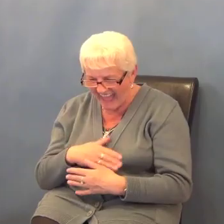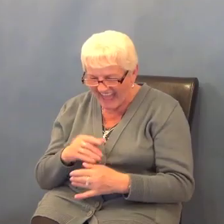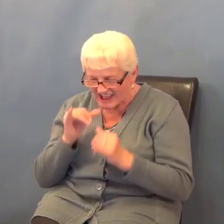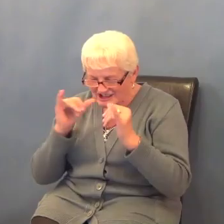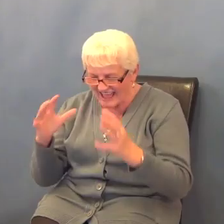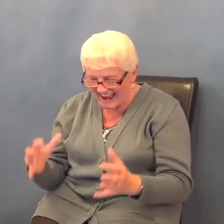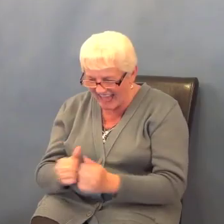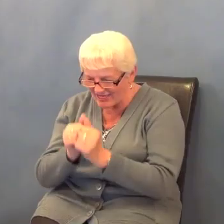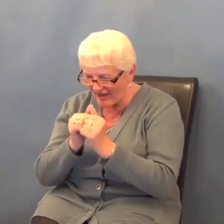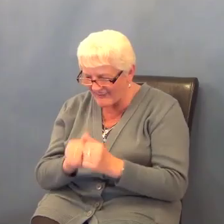Krzyczy, że znalazł.